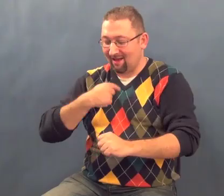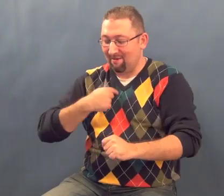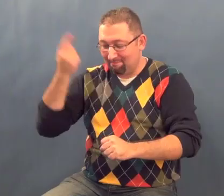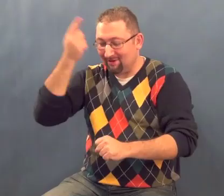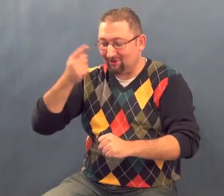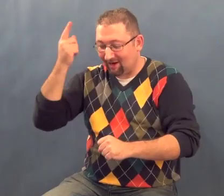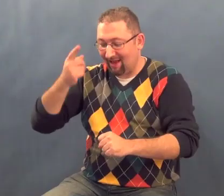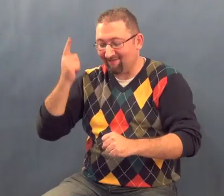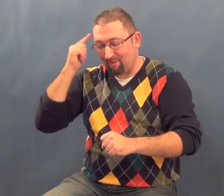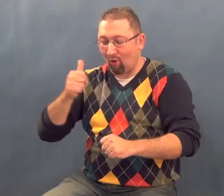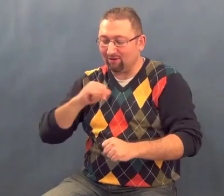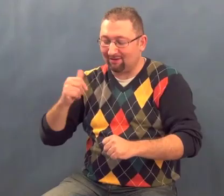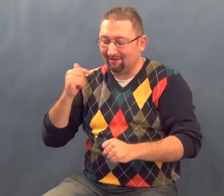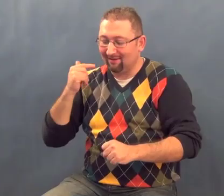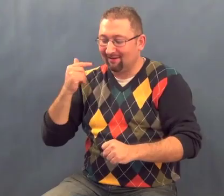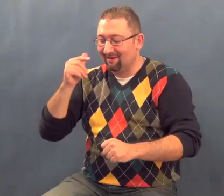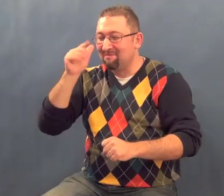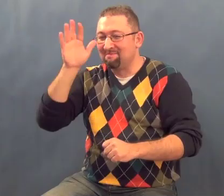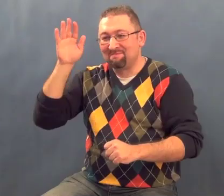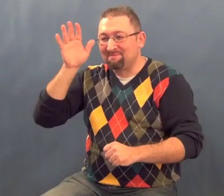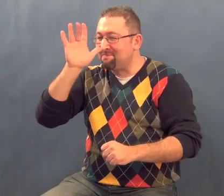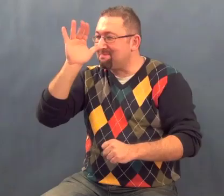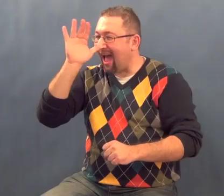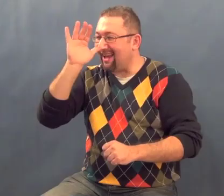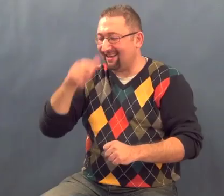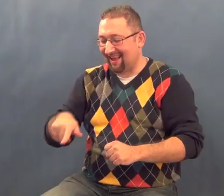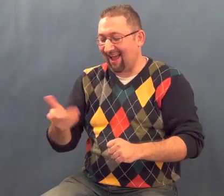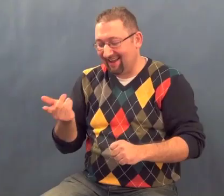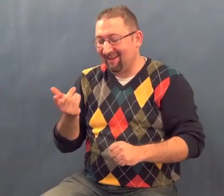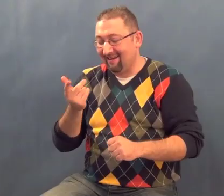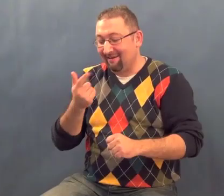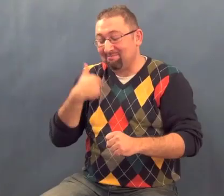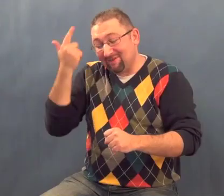Ja myślę, wiem, że to jest bajka, no.